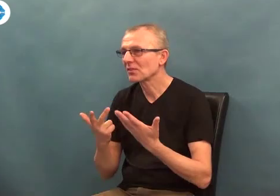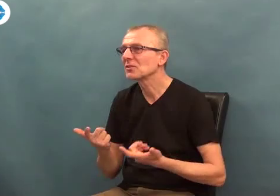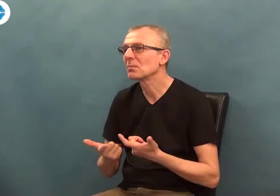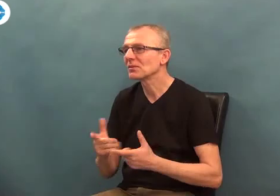Masz wolne.